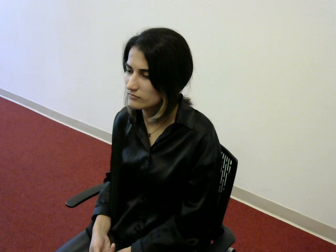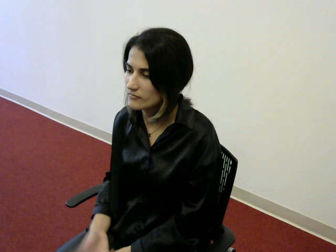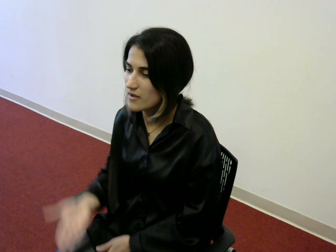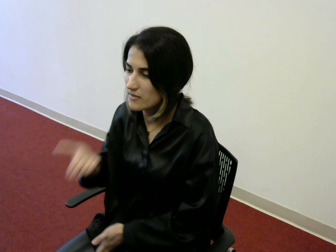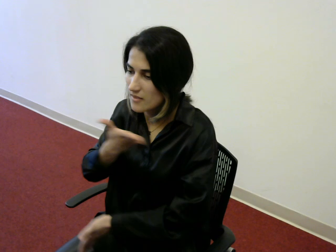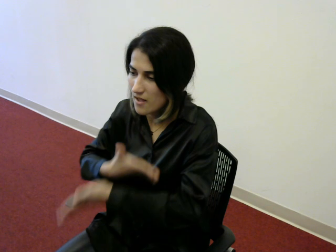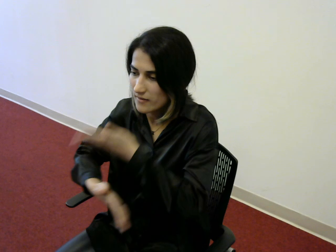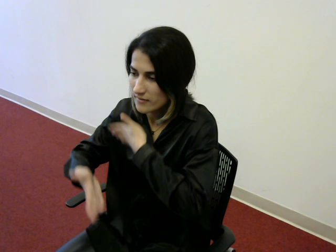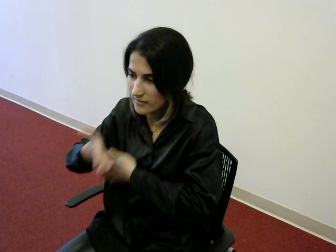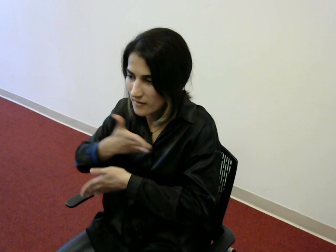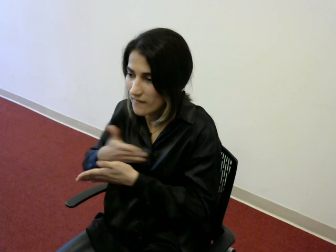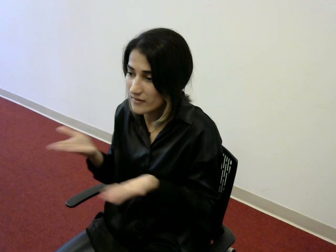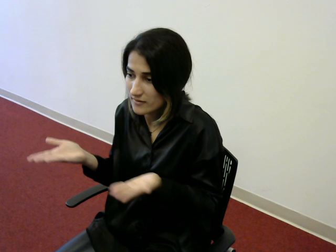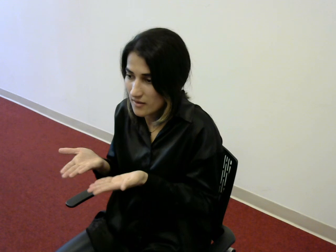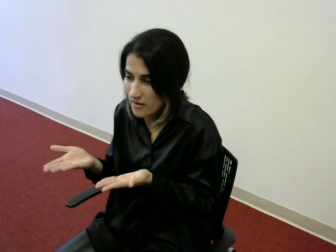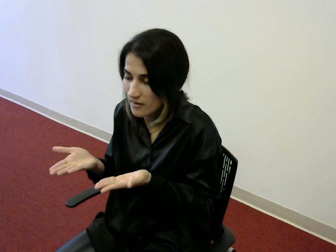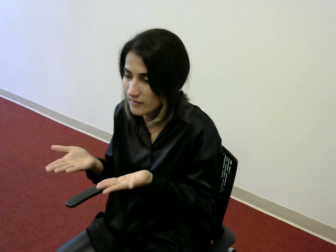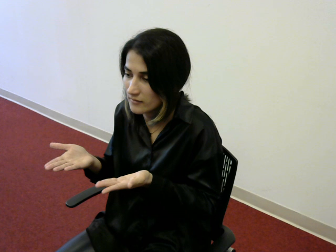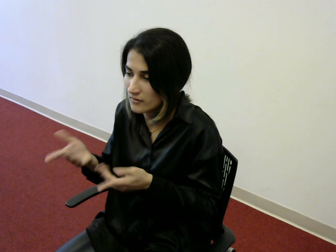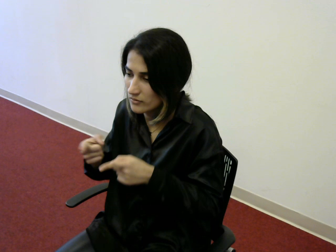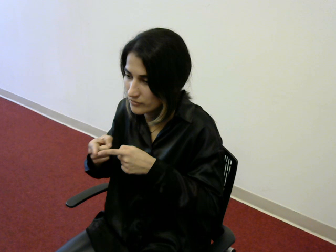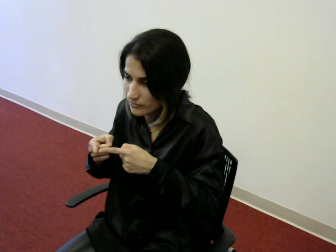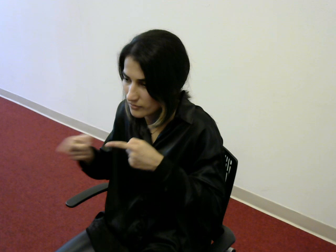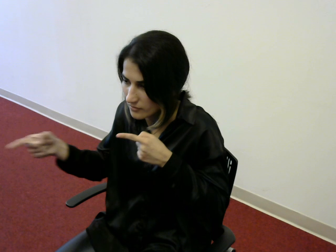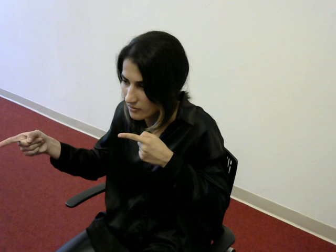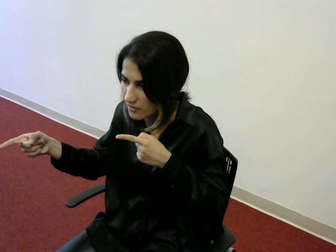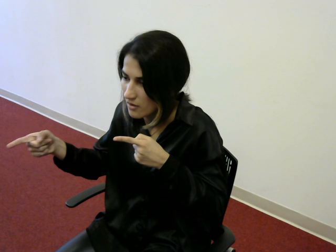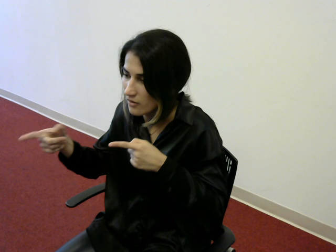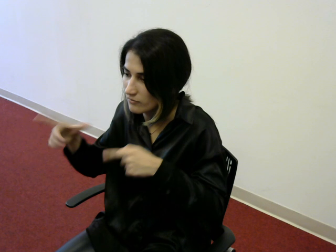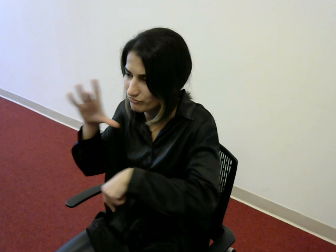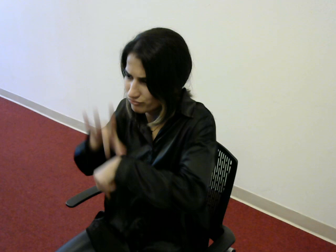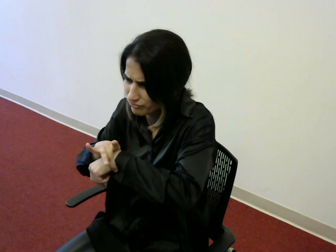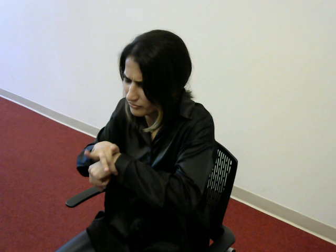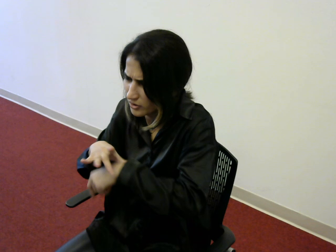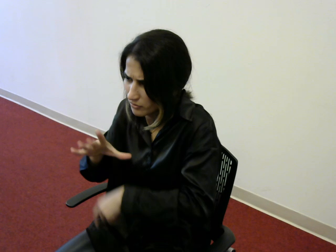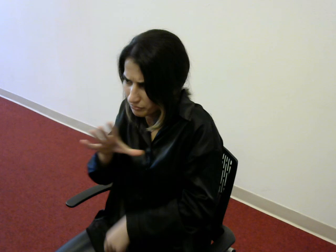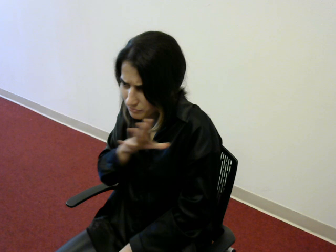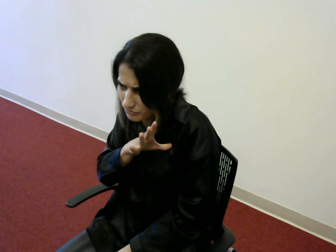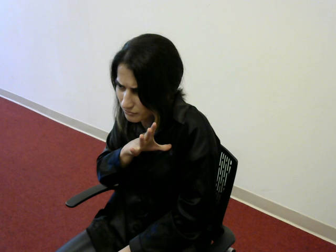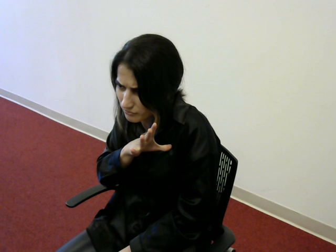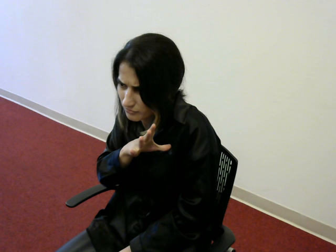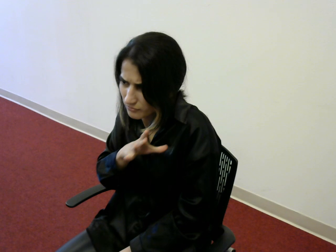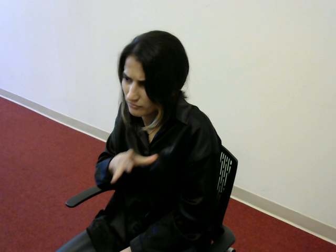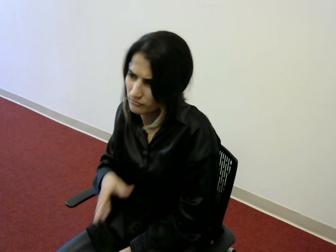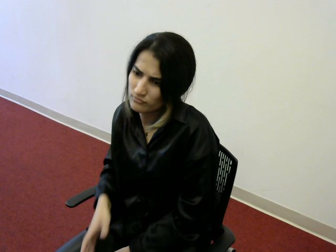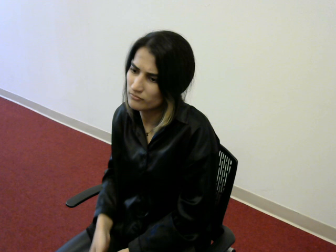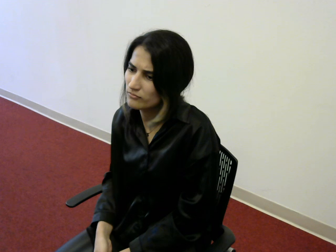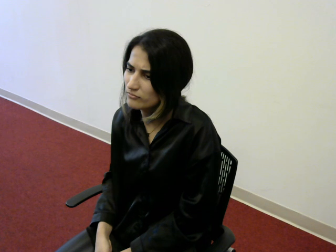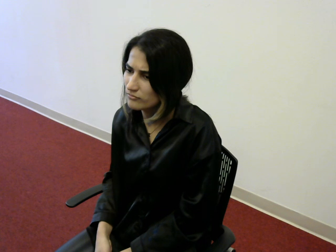Əlillik hansı müddətə müəyyən olunur?